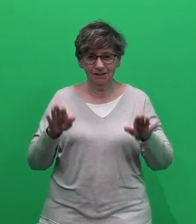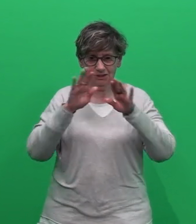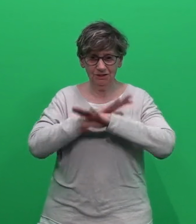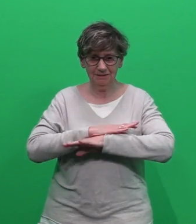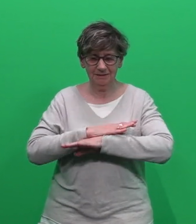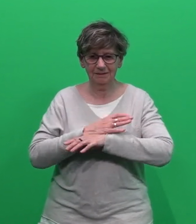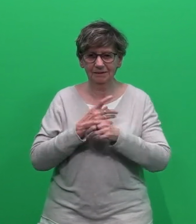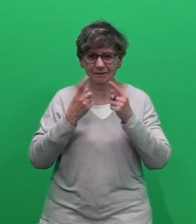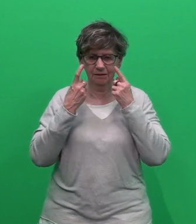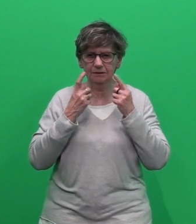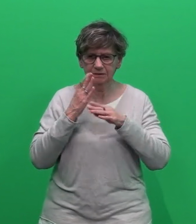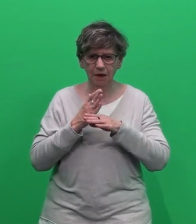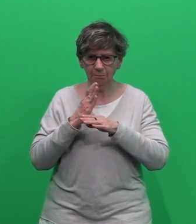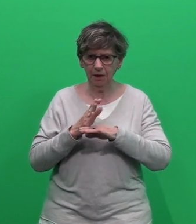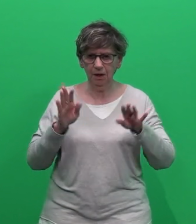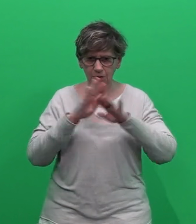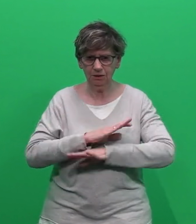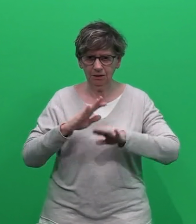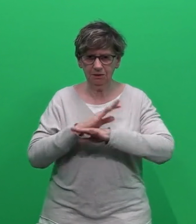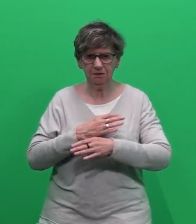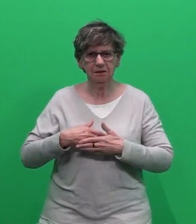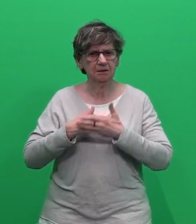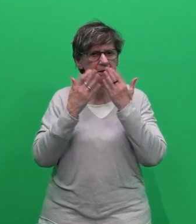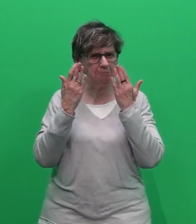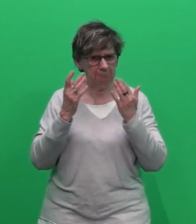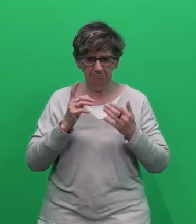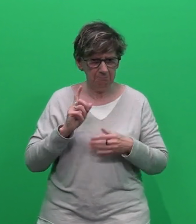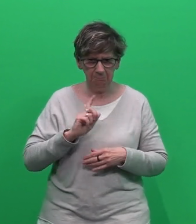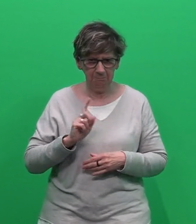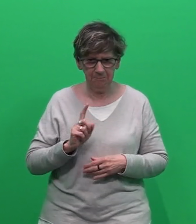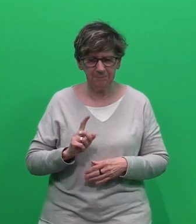De nit sí que em ploren els ulls, sempre, però al matí no.